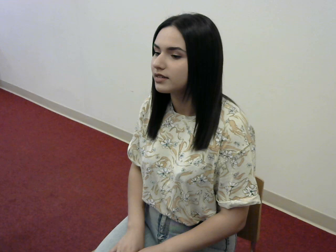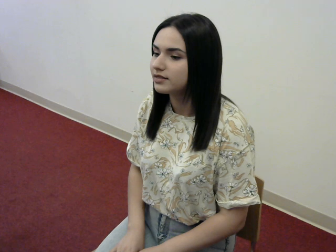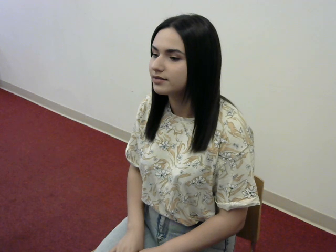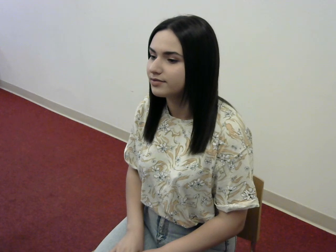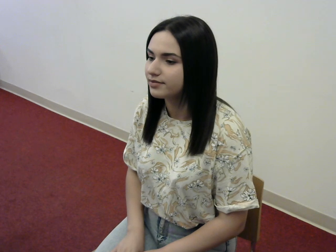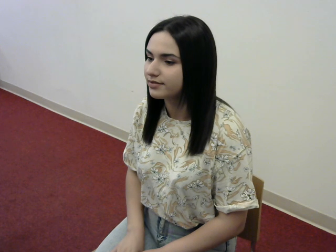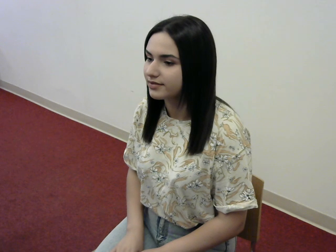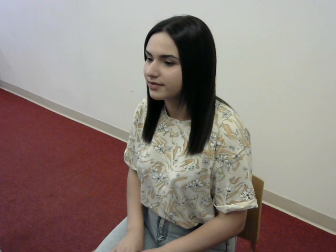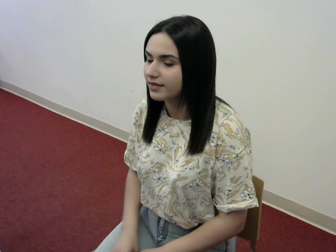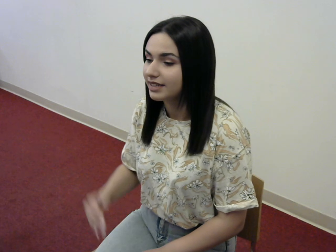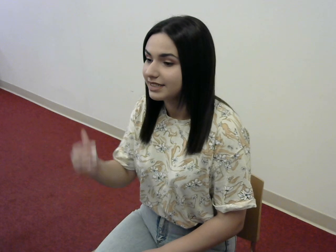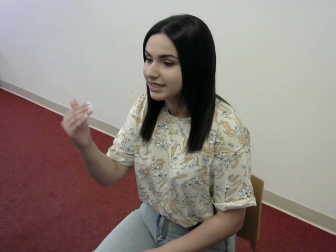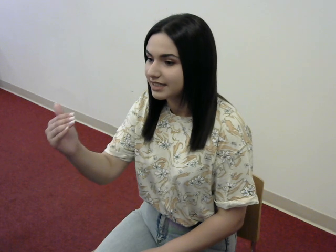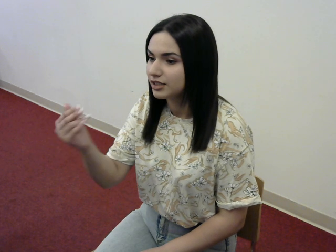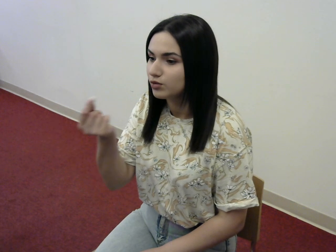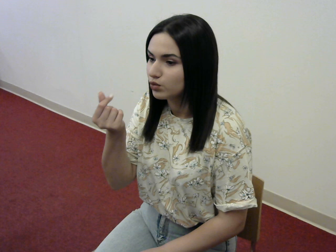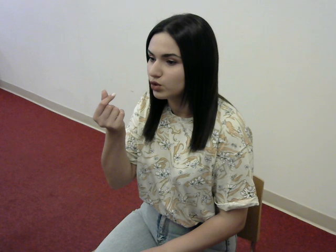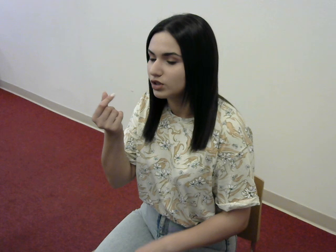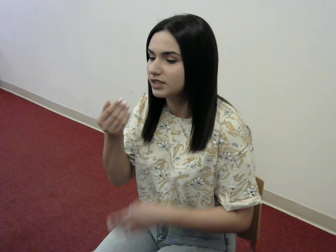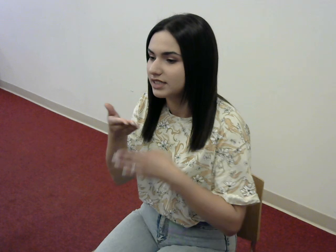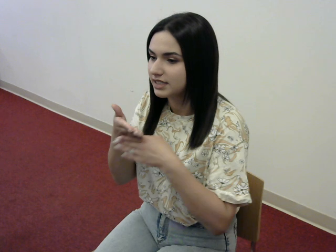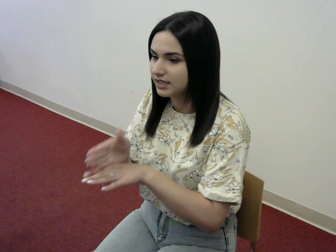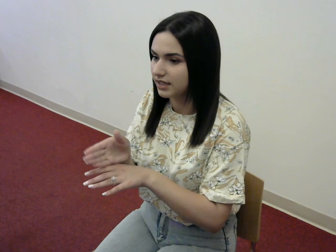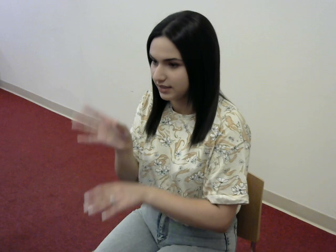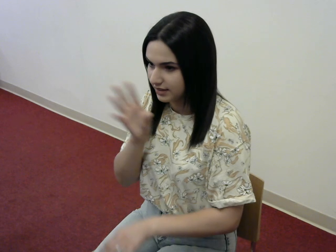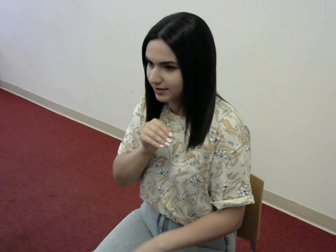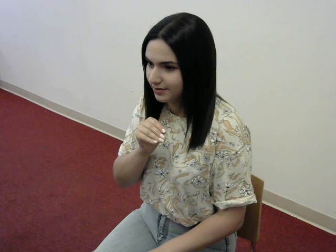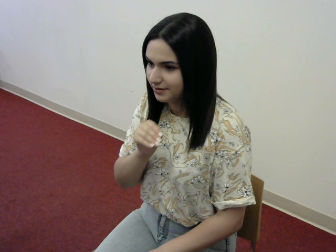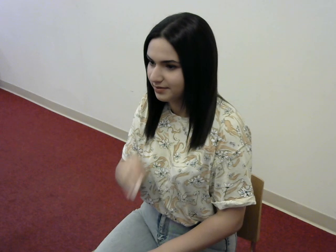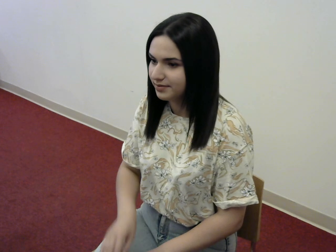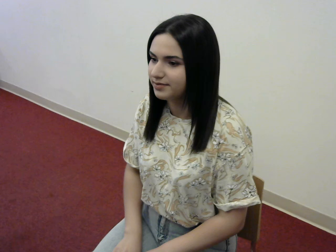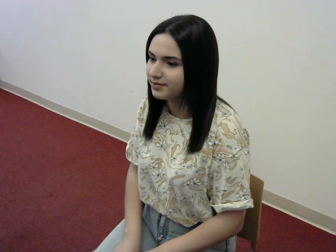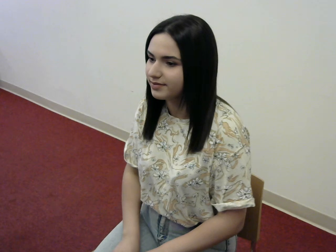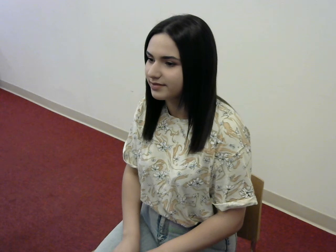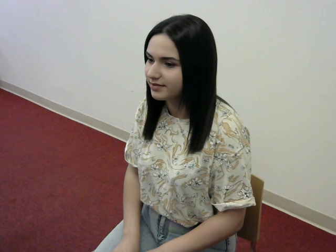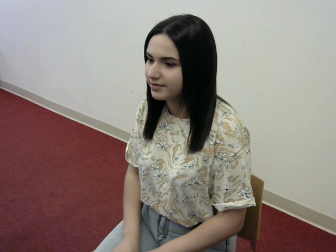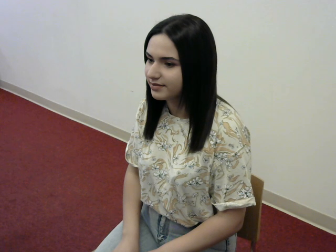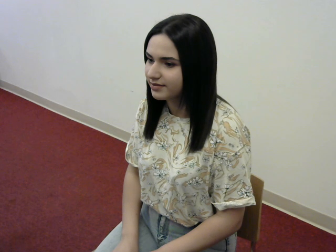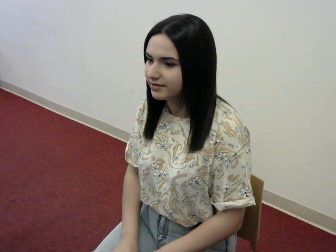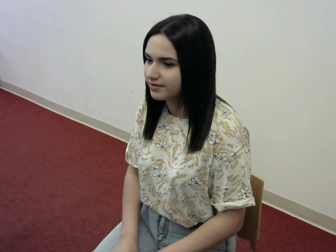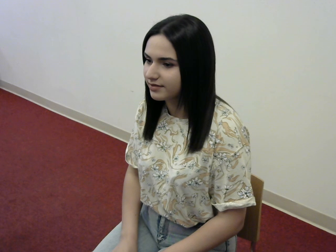Siz pulu xırdalaya bilərsinizmi?